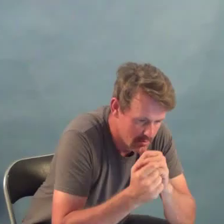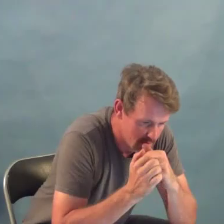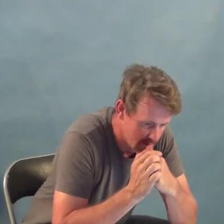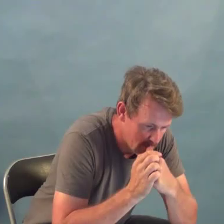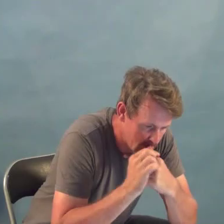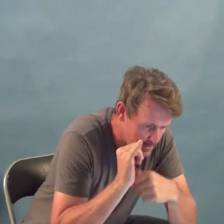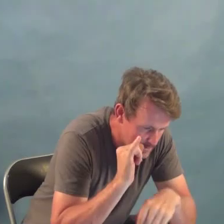I...